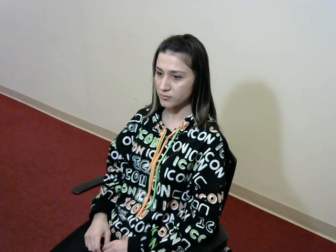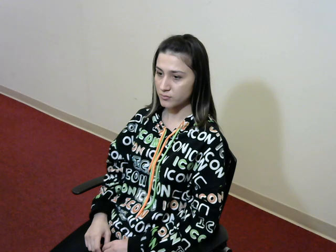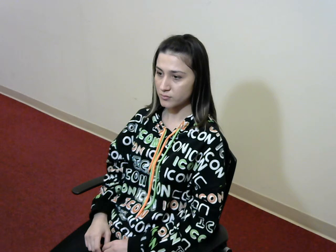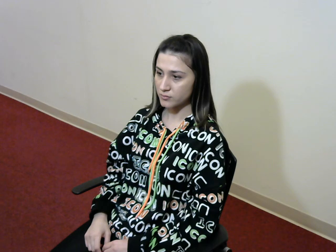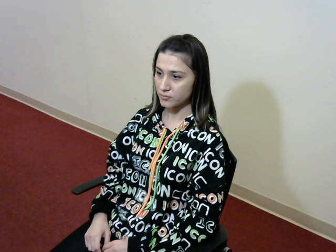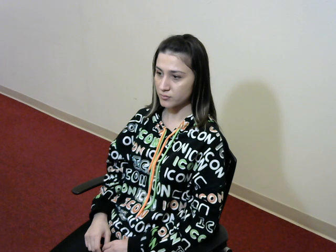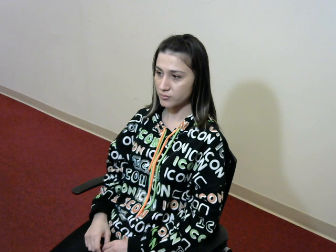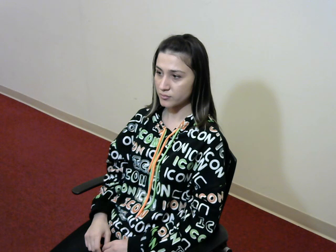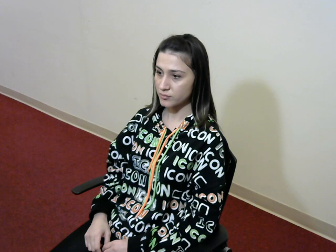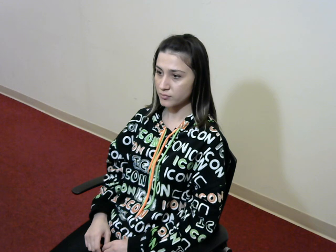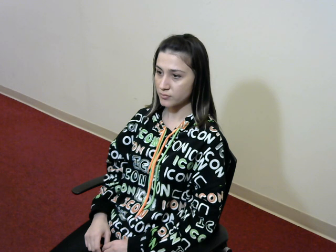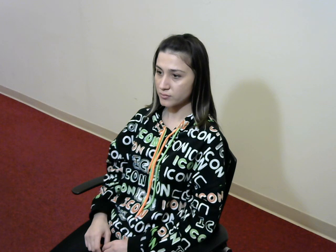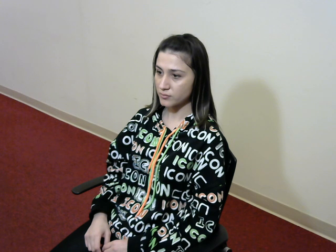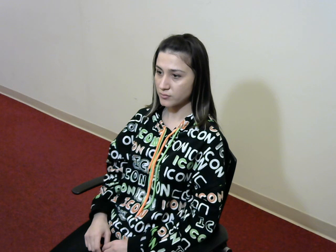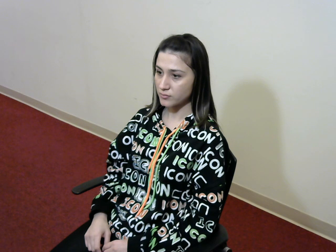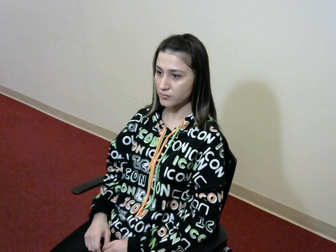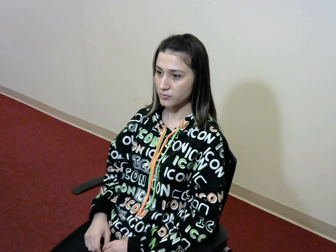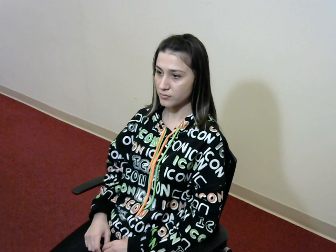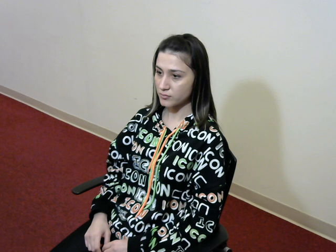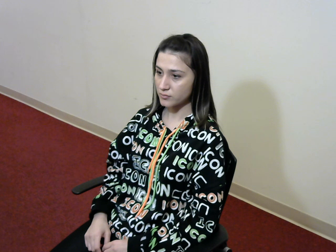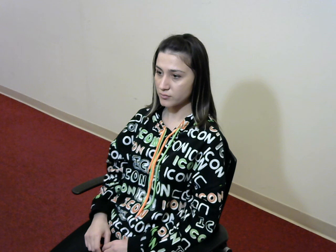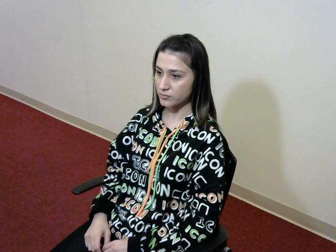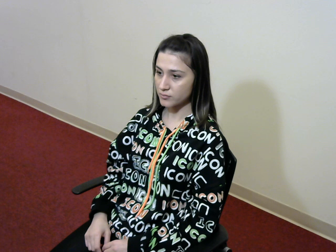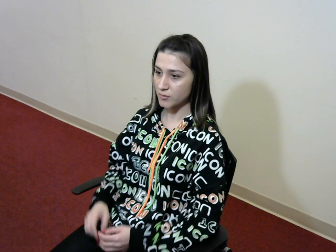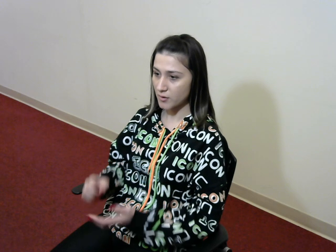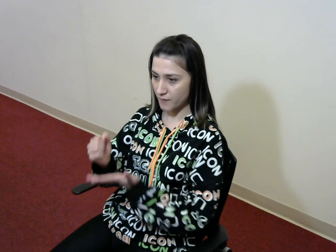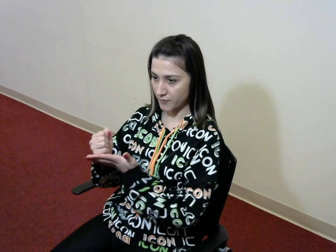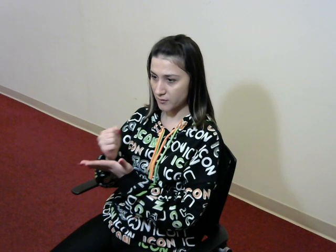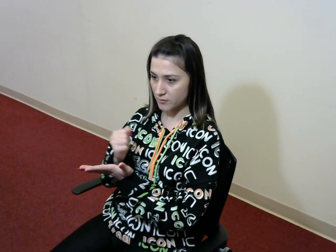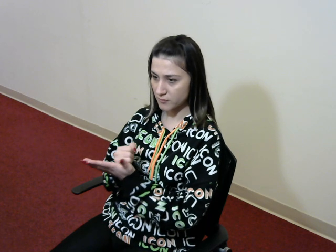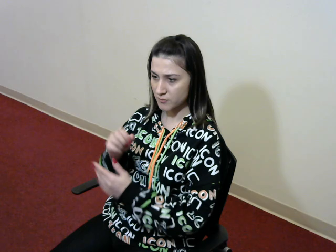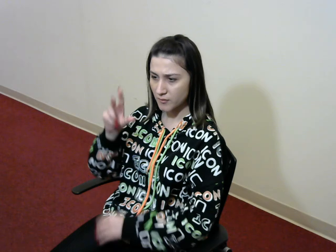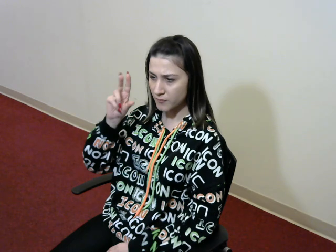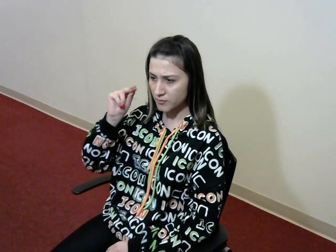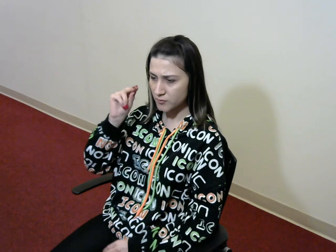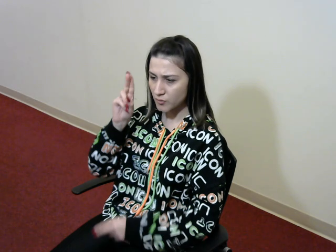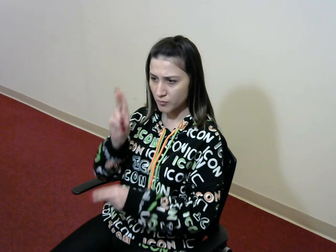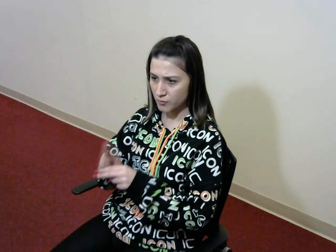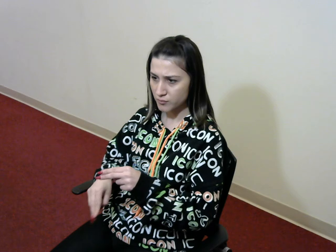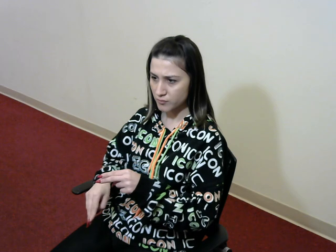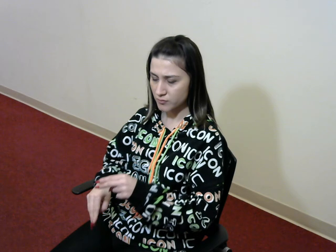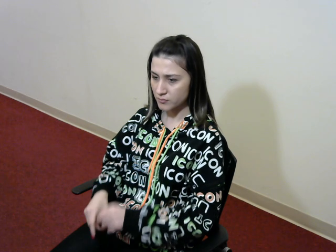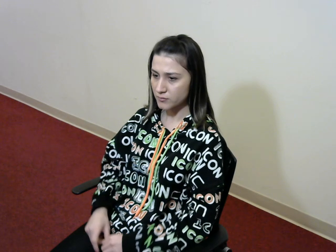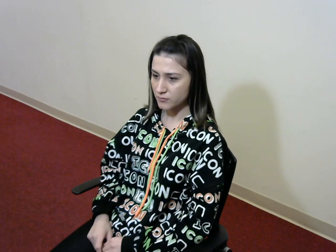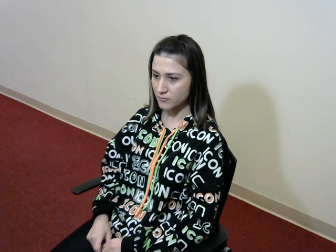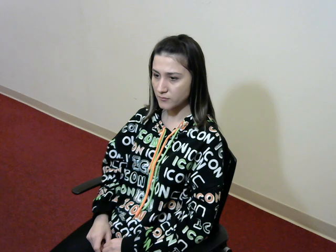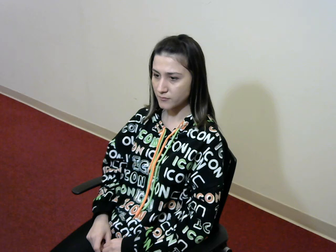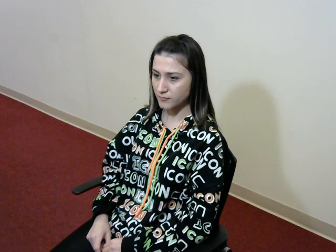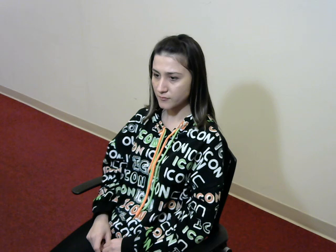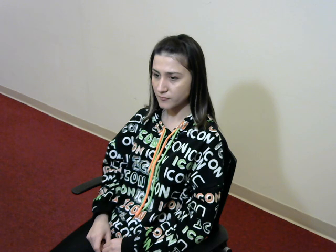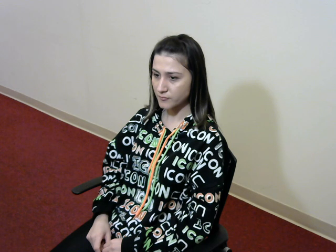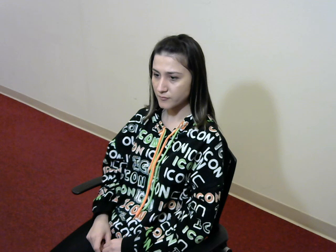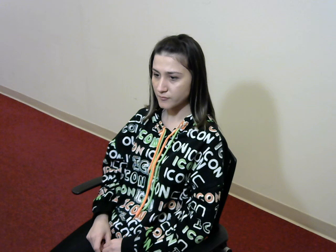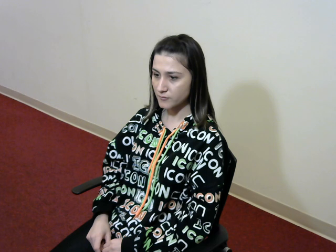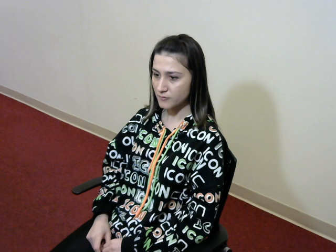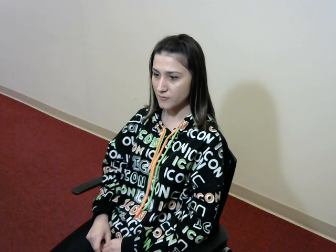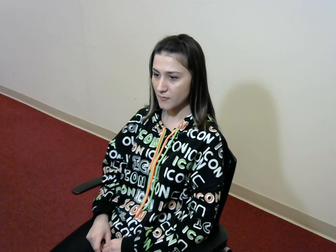Viza nə vaxt bitir?